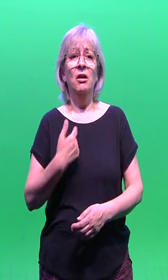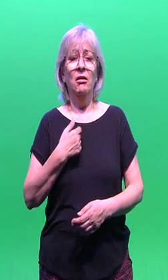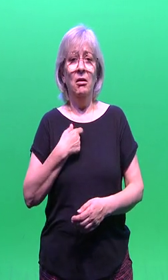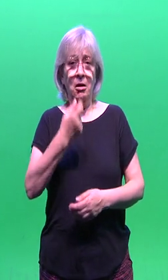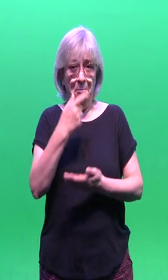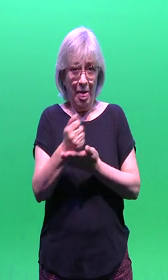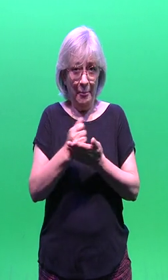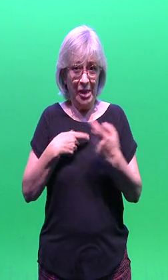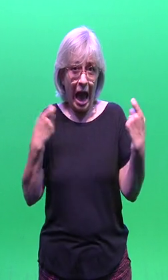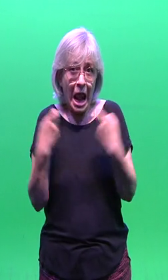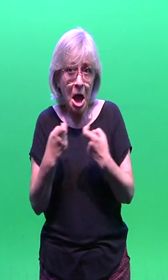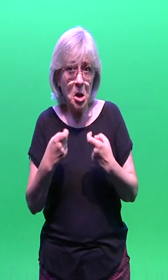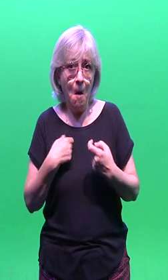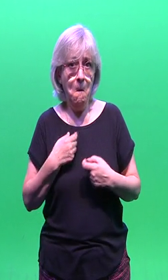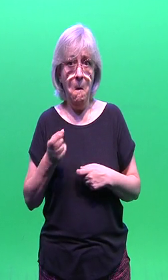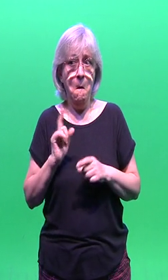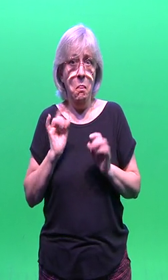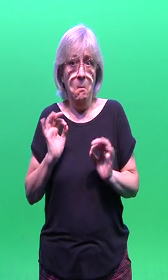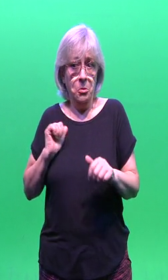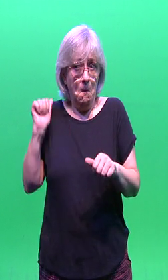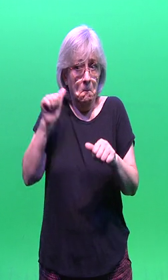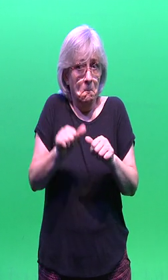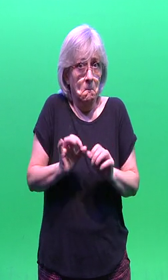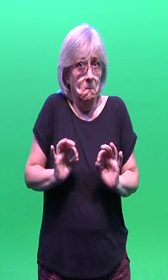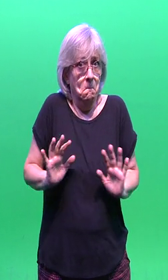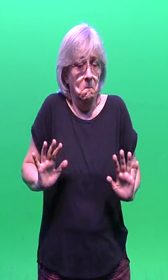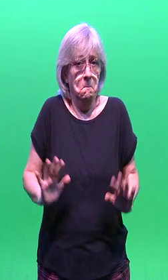De moment no he tingut al·lèrgia a cap medicament.